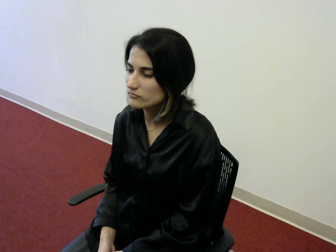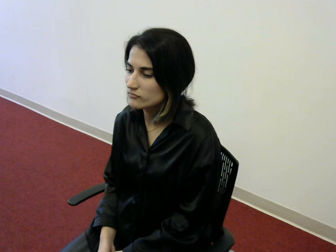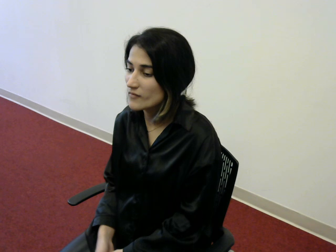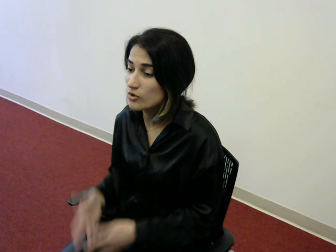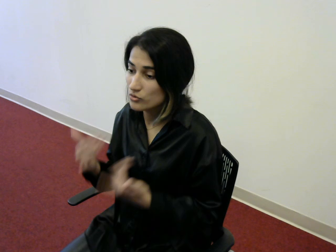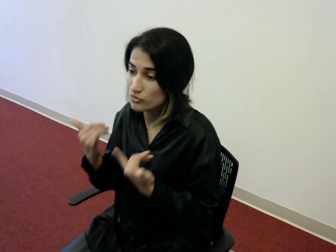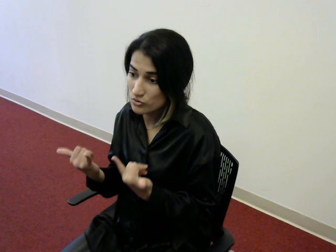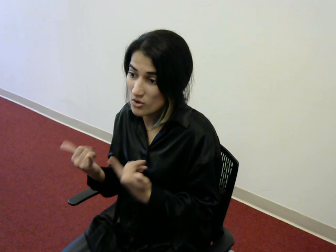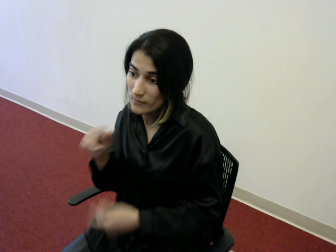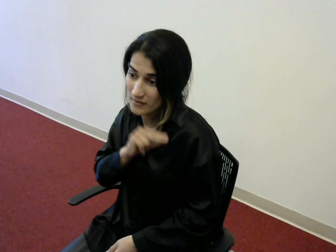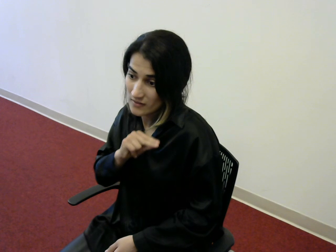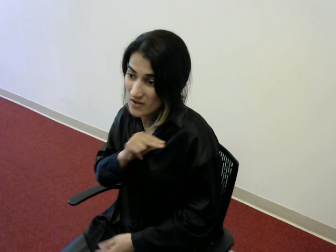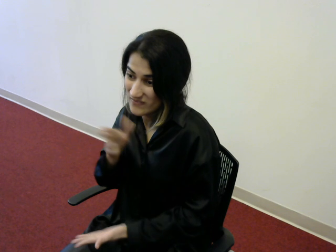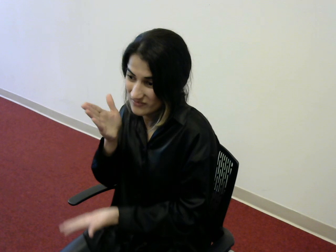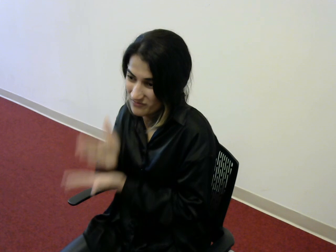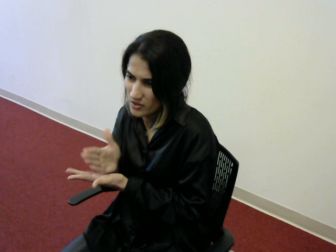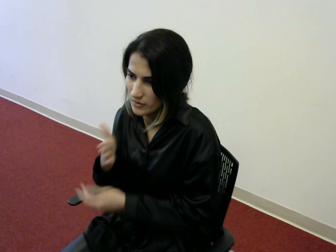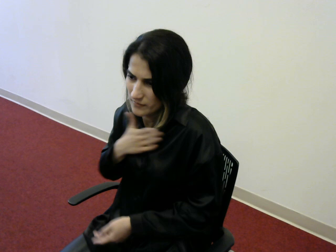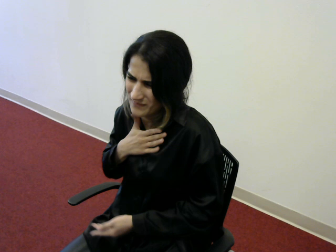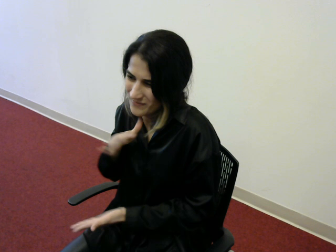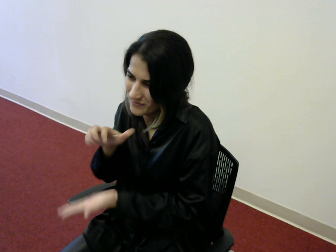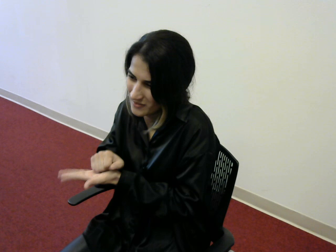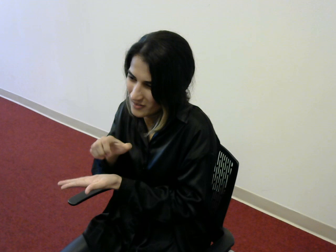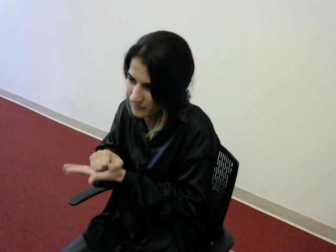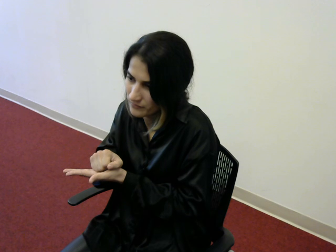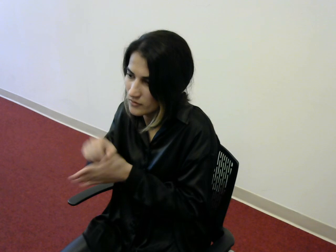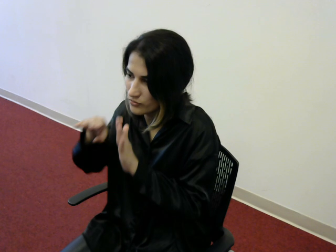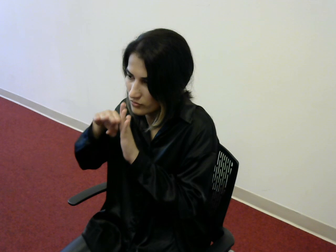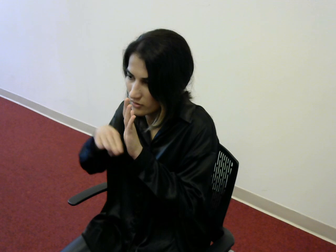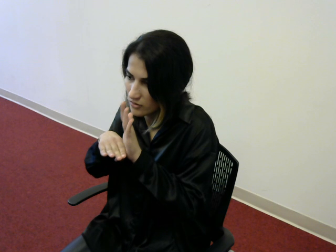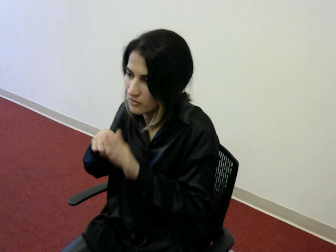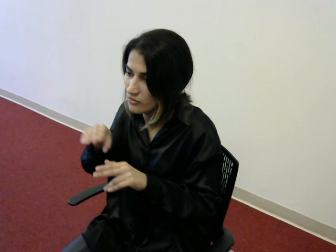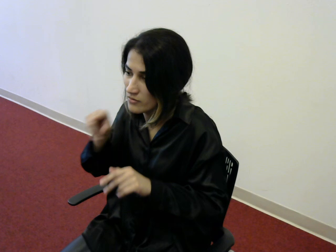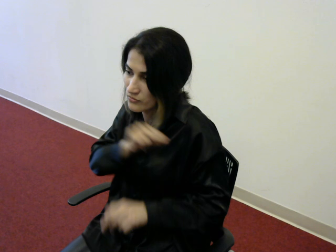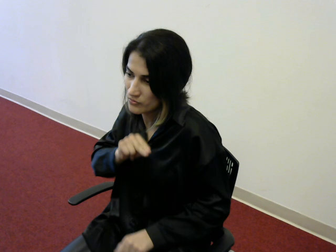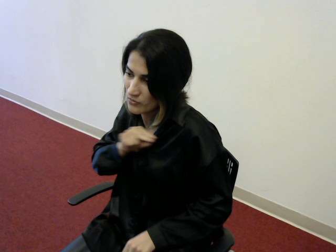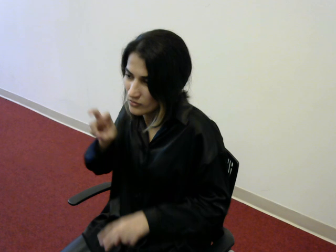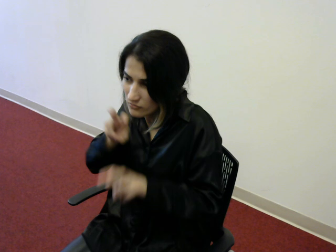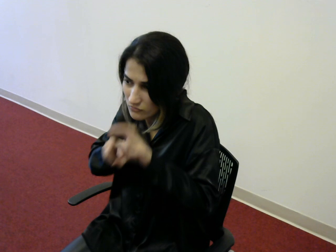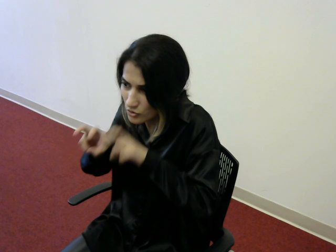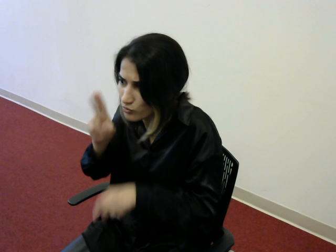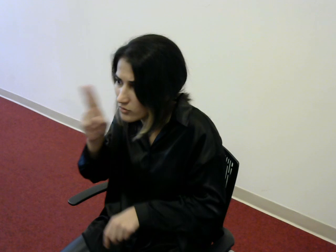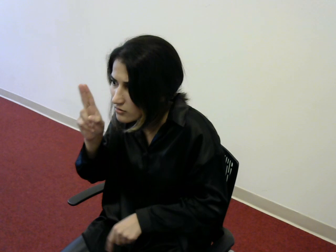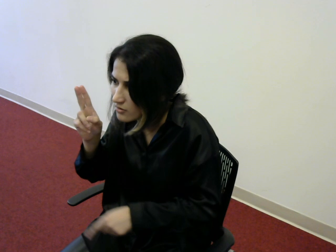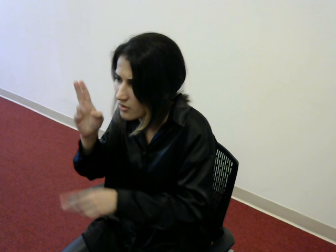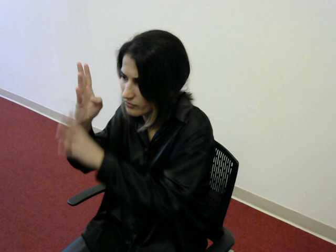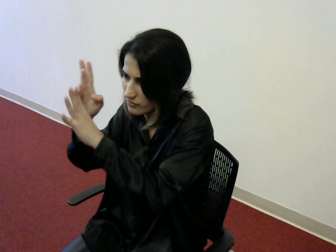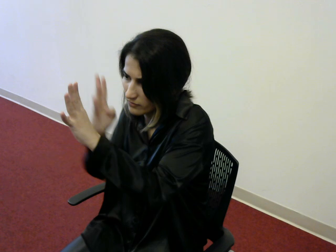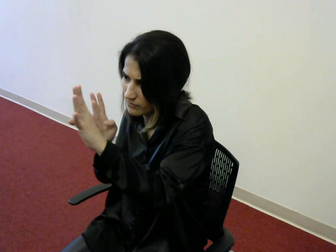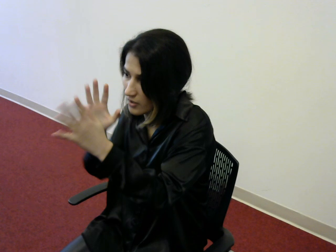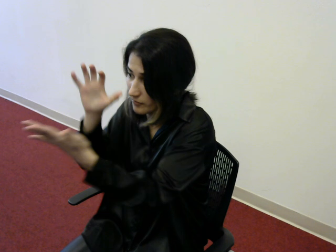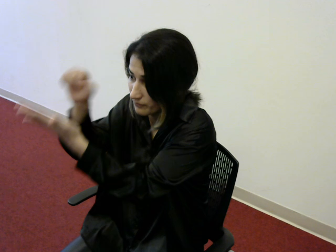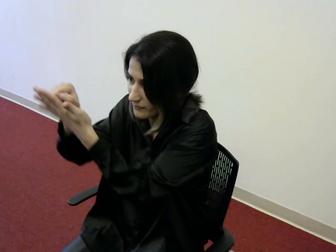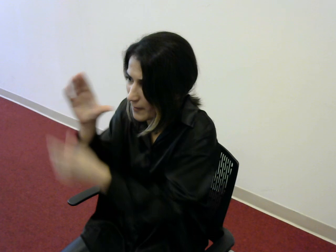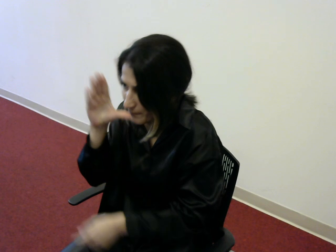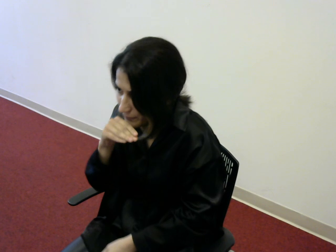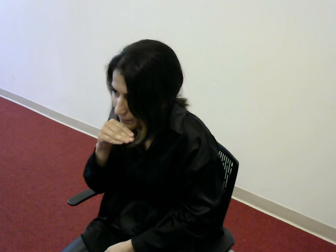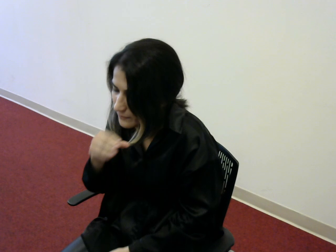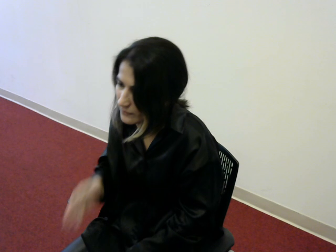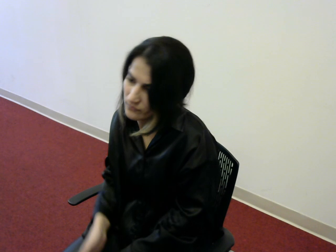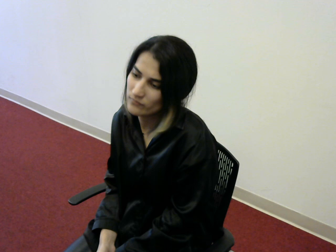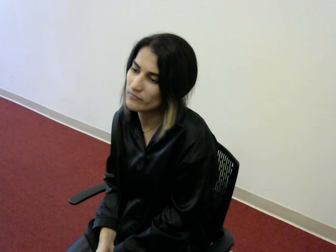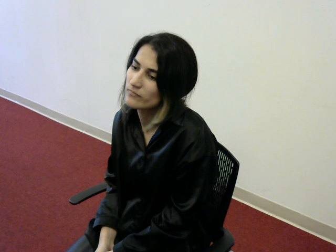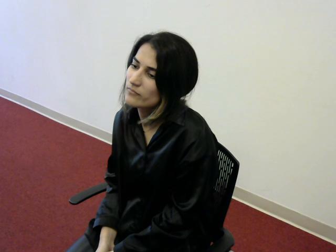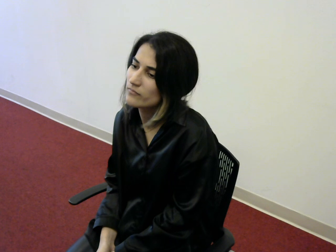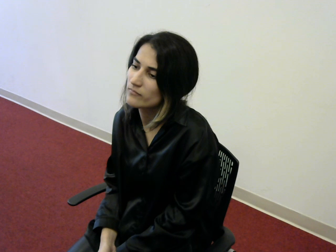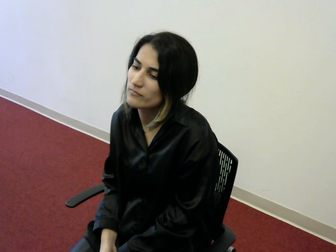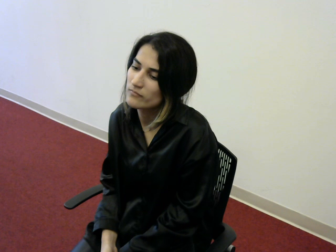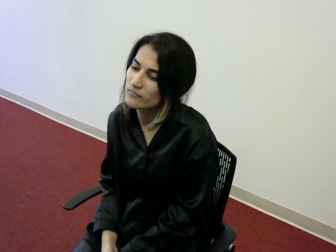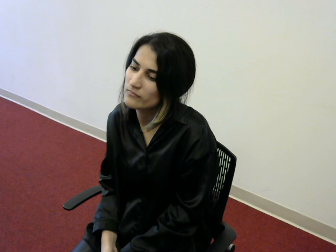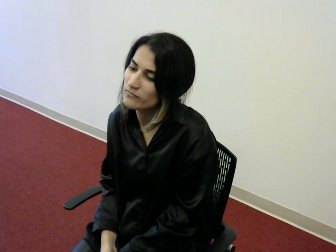İndi işim var, mən Məşğulluq sistemində iş axtaran kimi növbə tuta bilərəmmi?